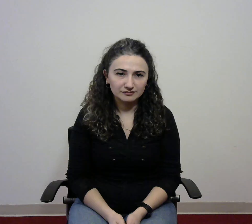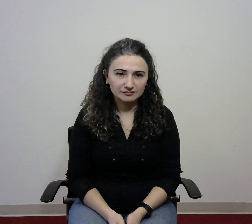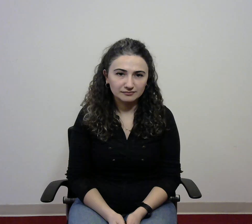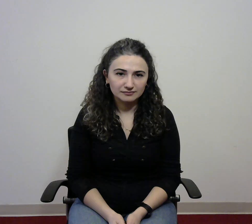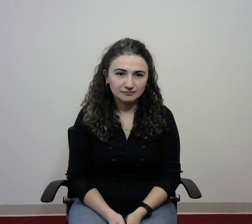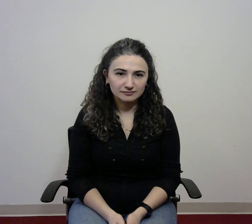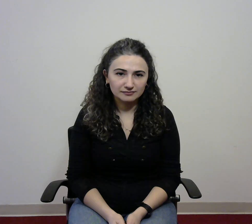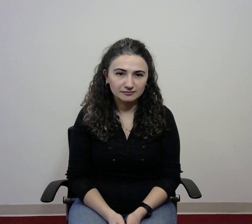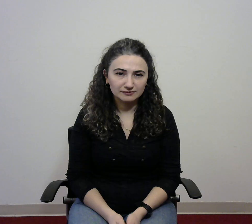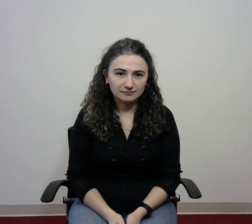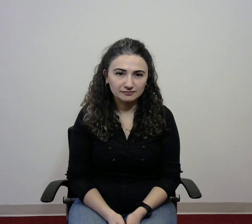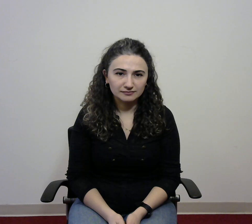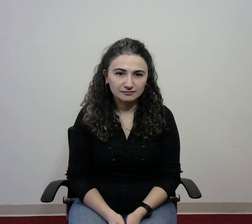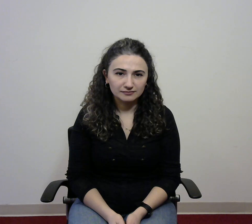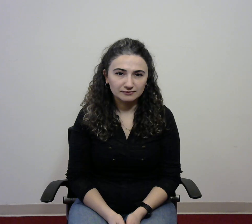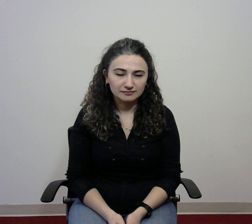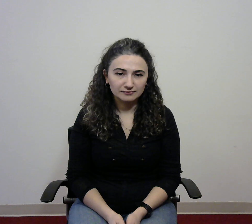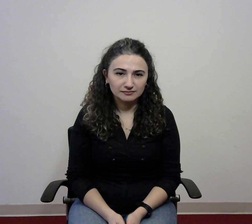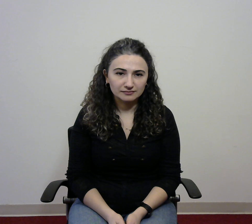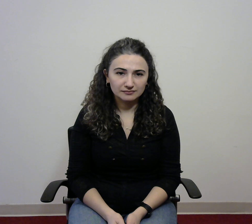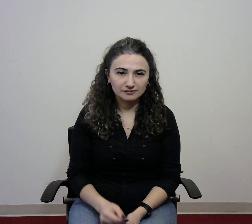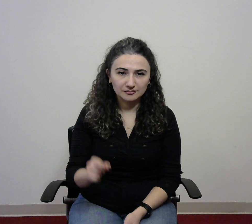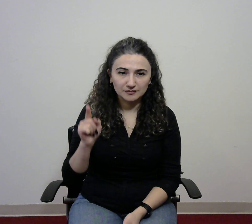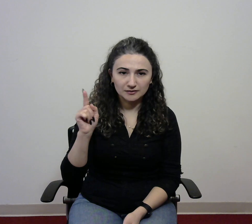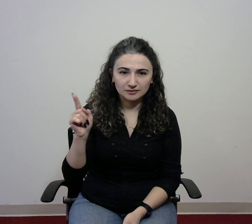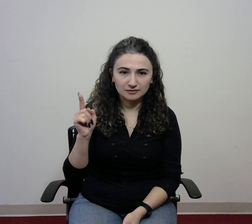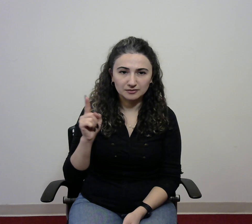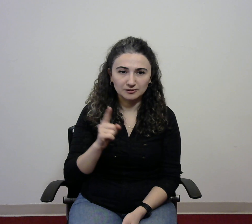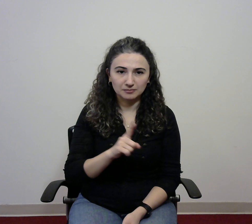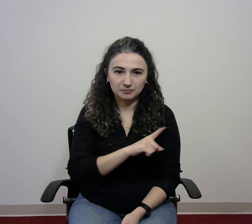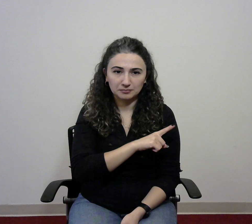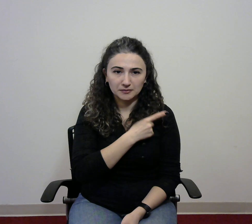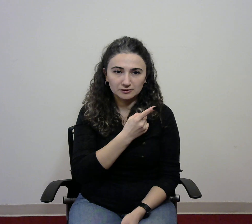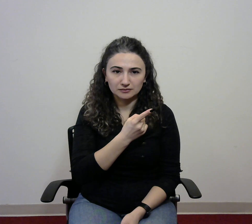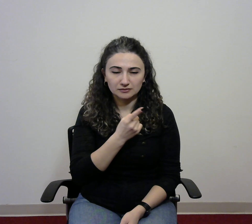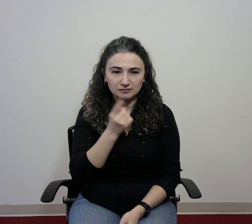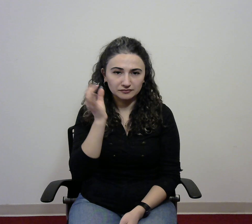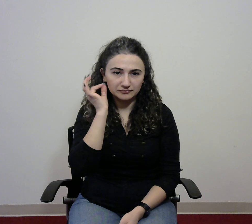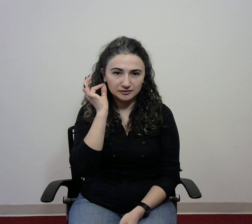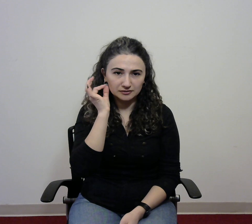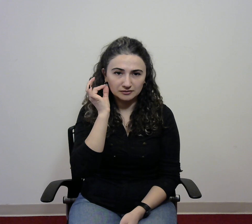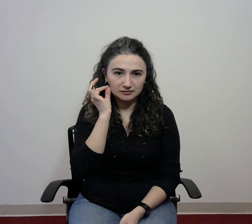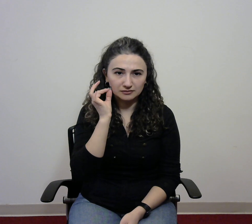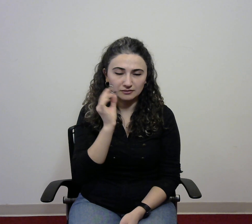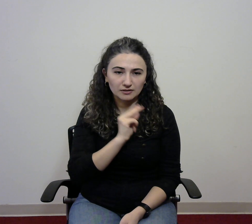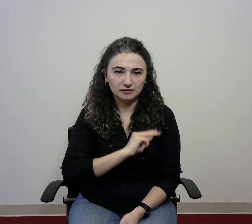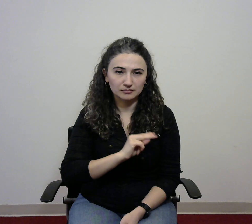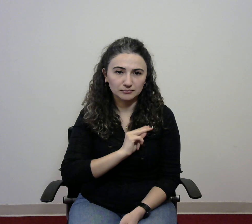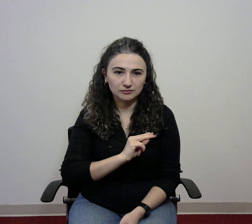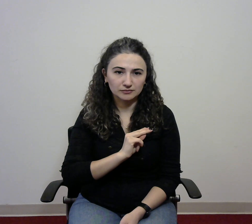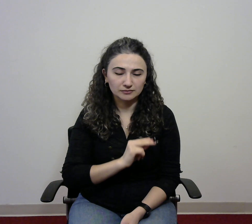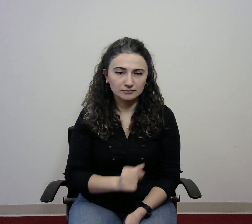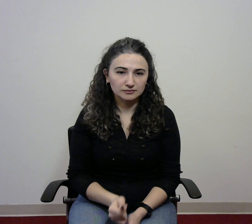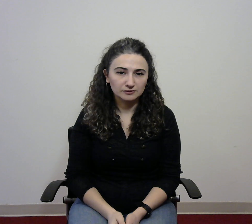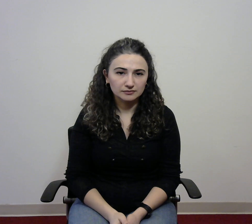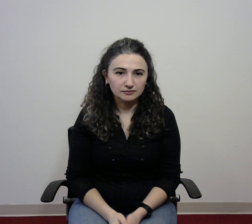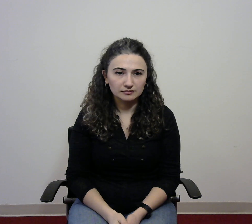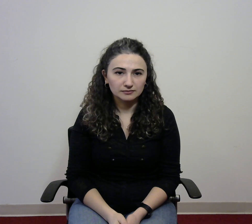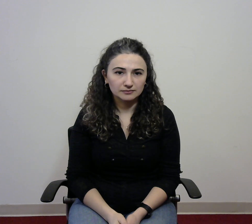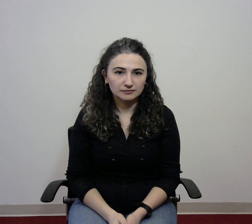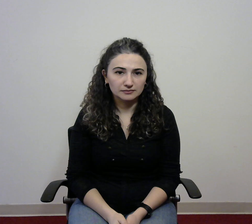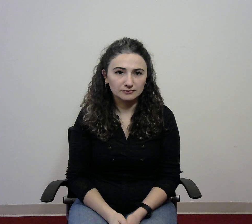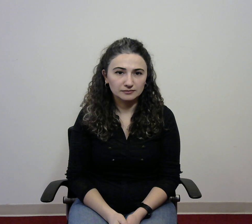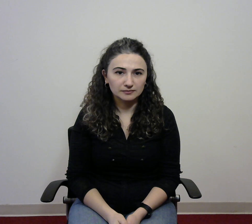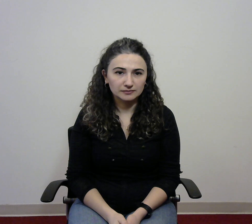Orda professional həkimlər çalışır